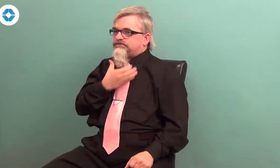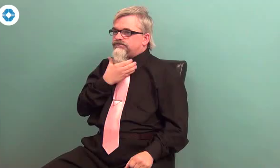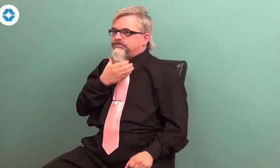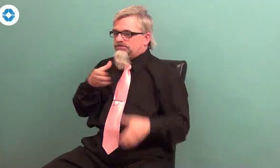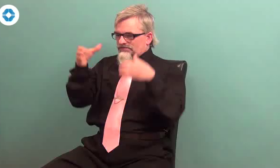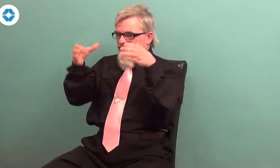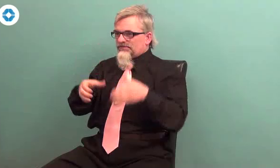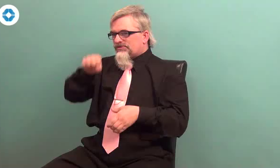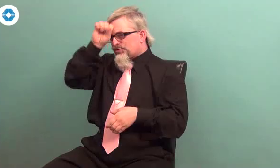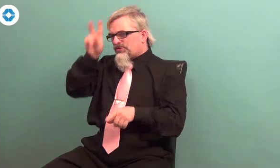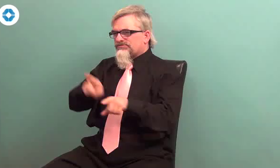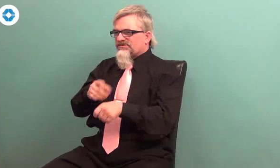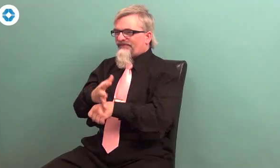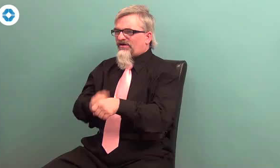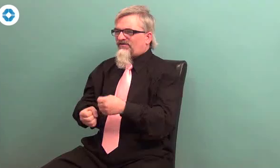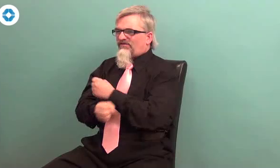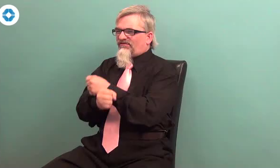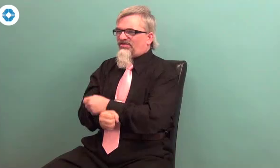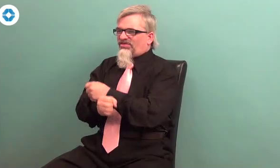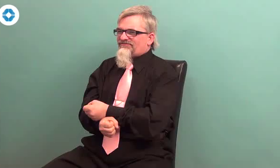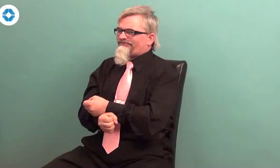Czuje się w słoju jak w więzieniu.